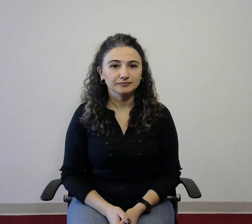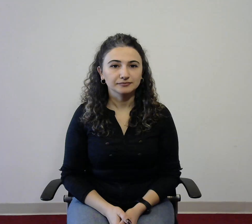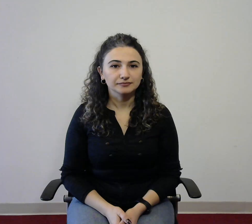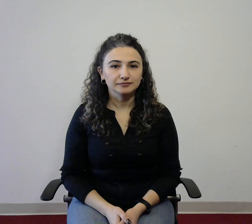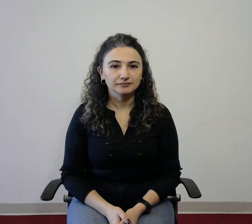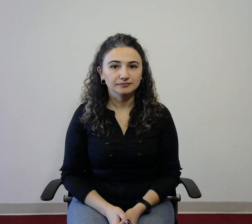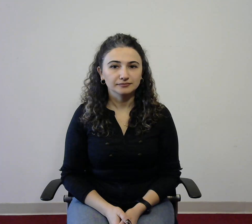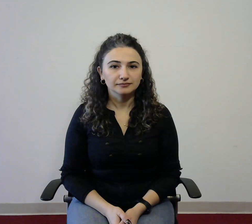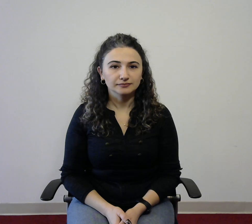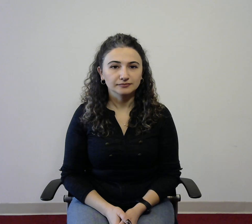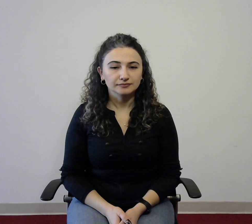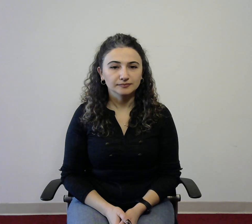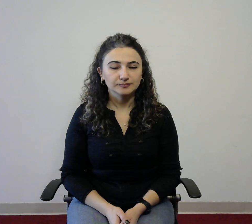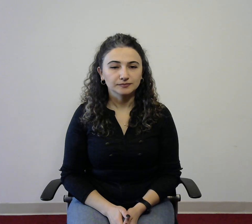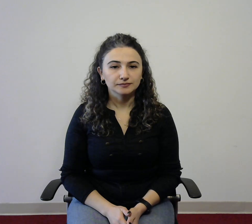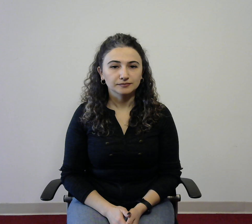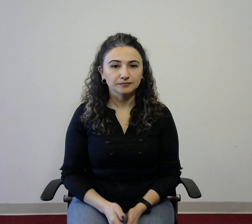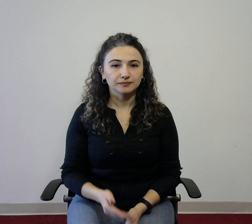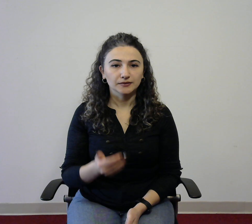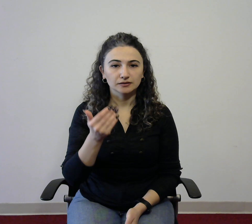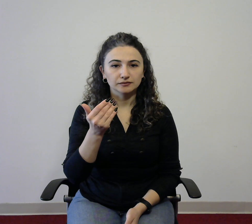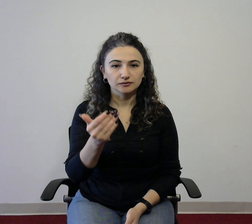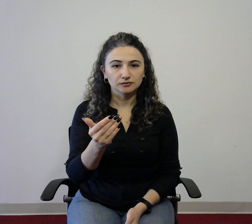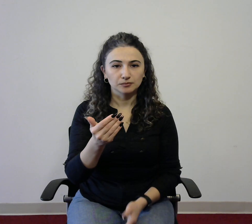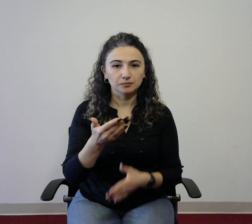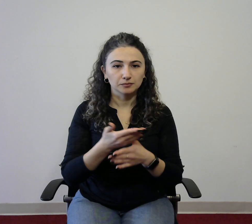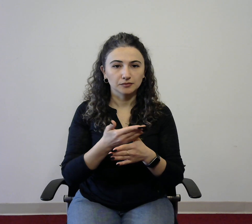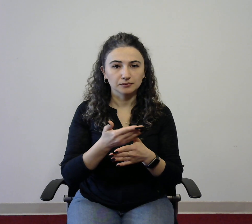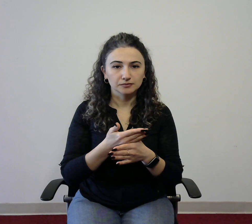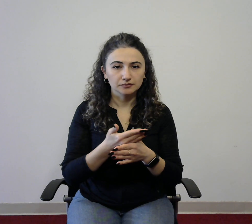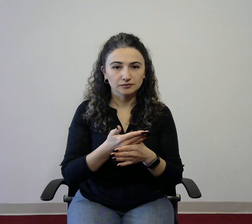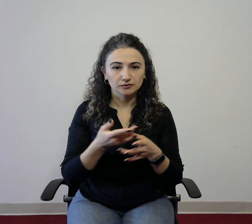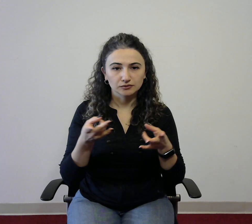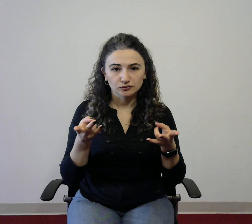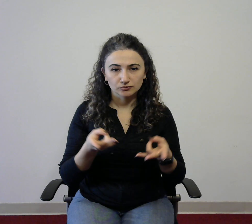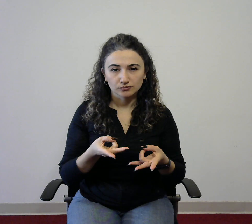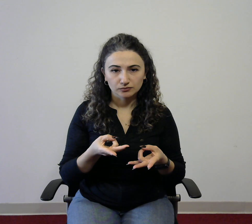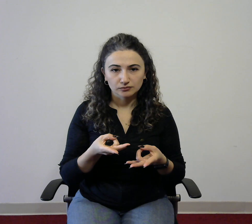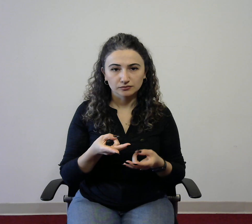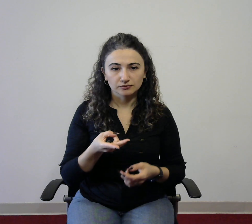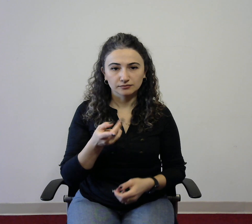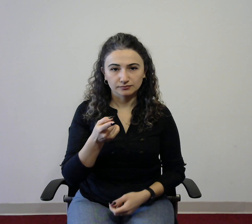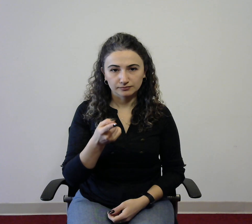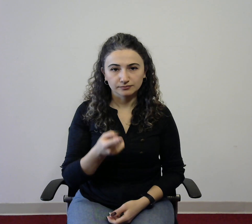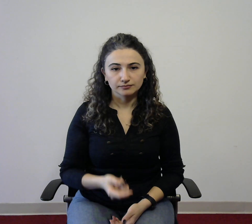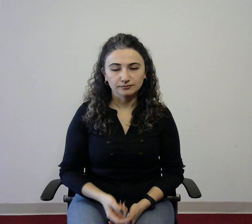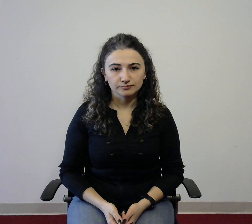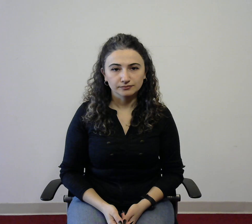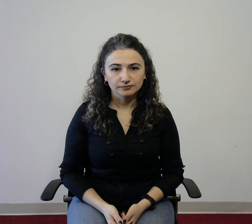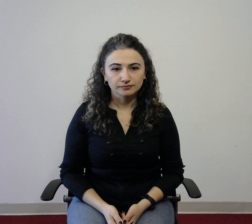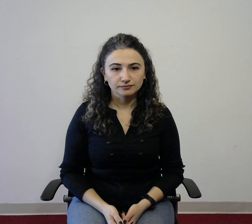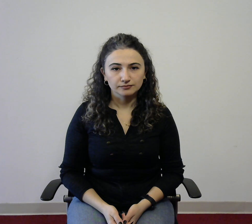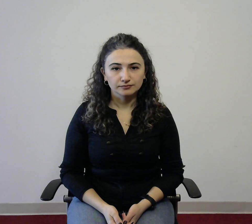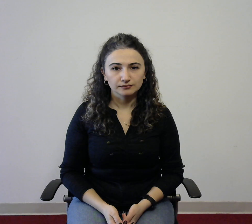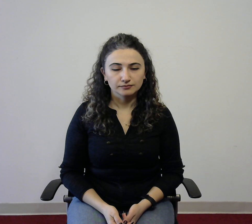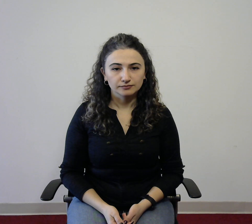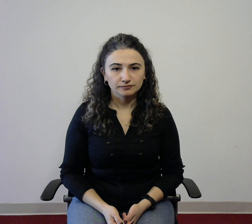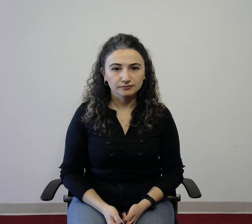Sizə kömək lazımdır mı?